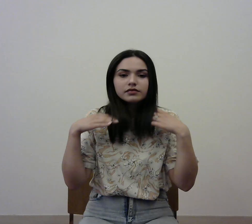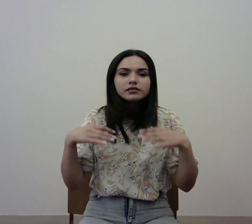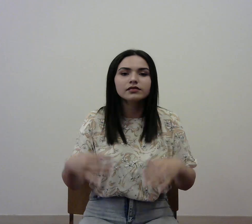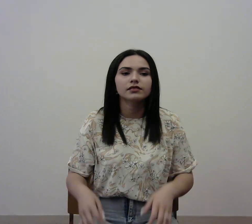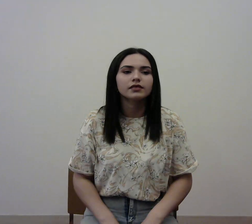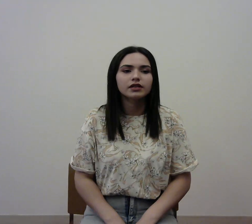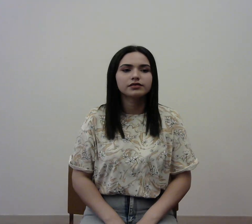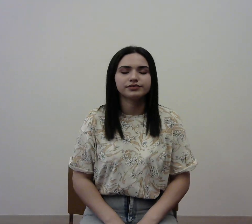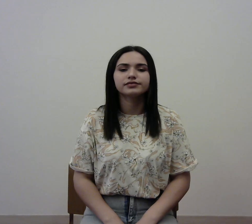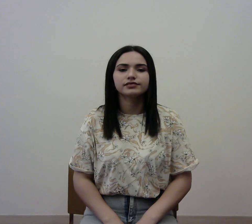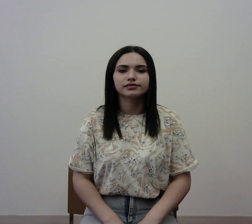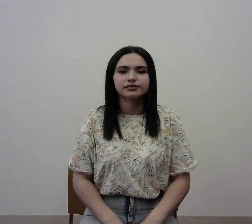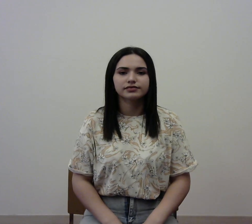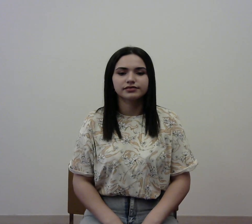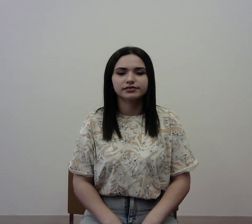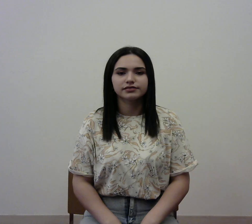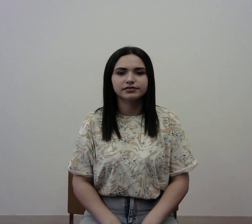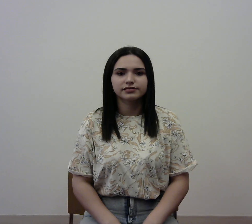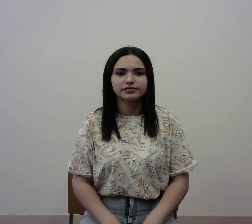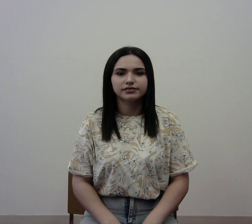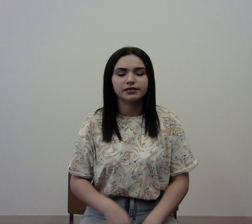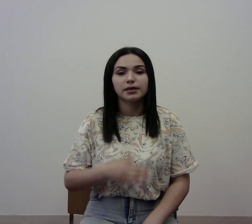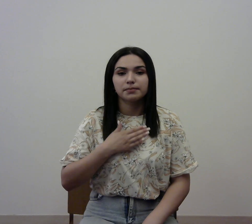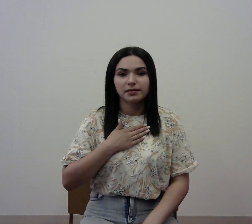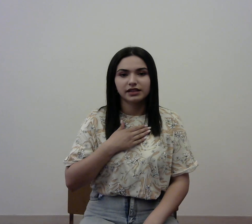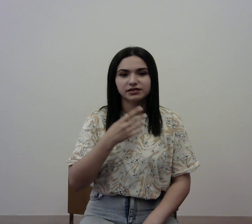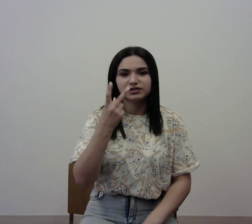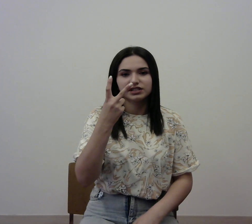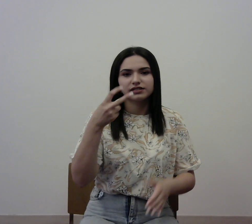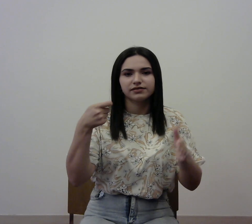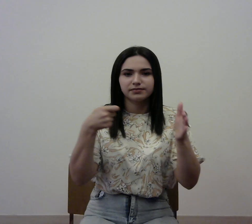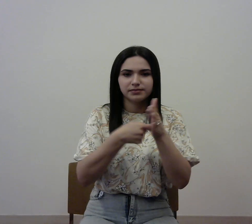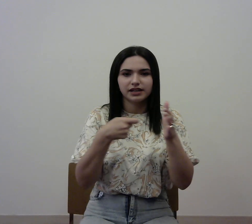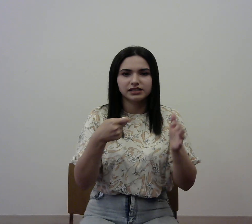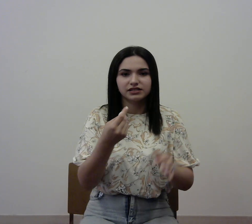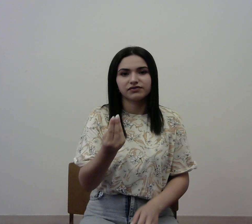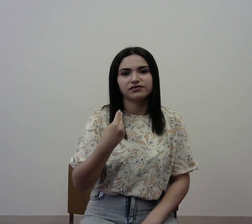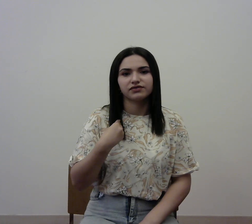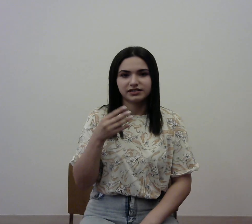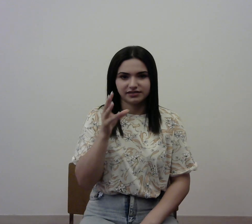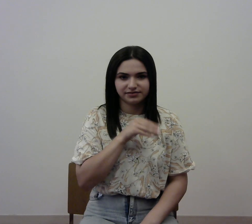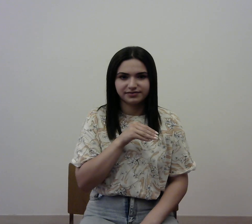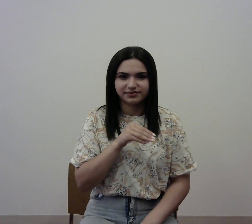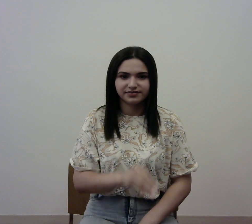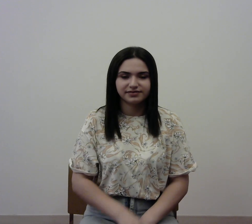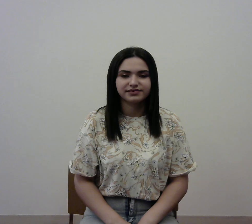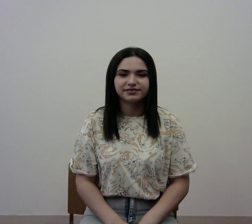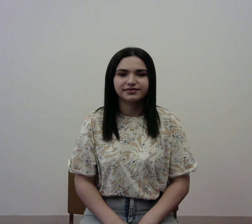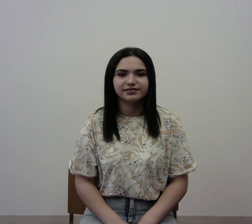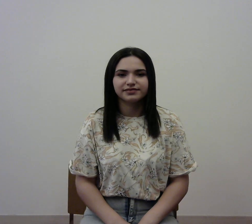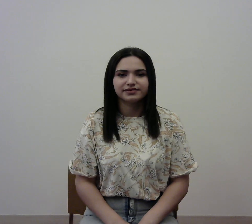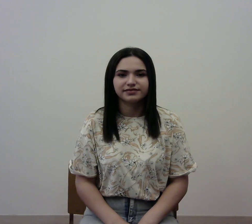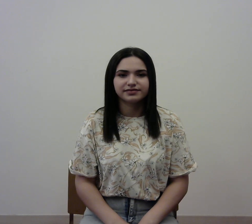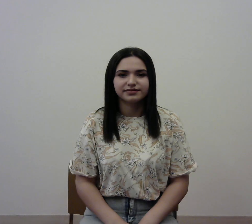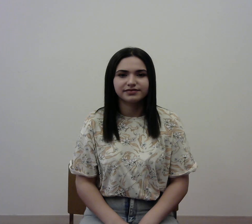Mənə 2 bilet verə bilərsinizmi?